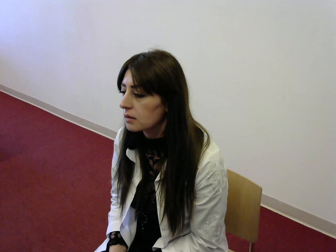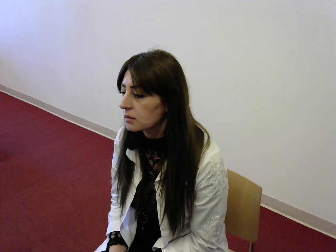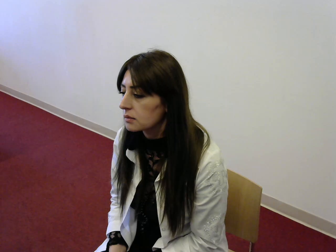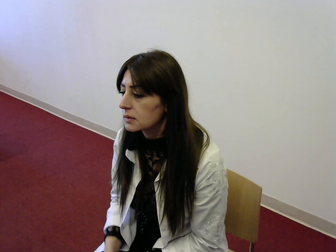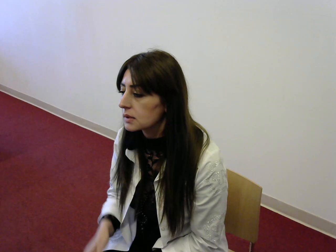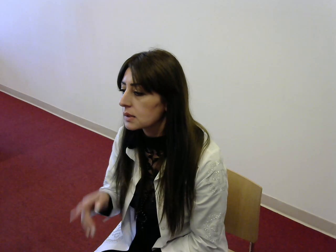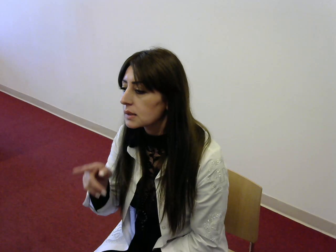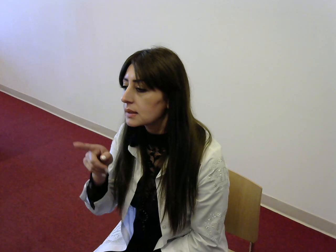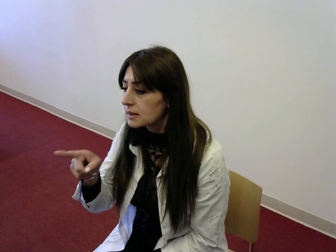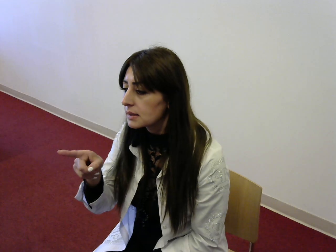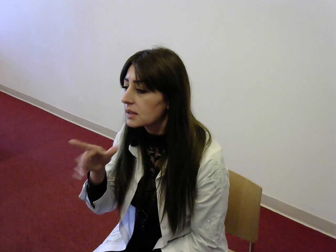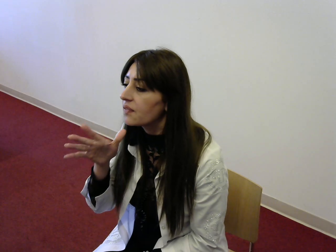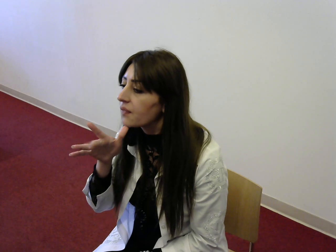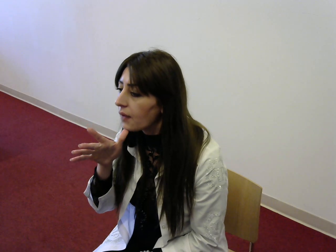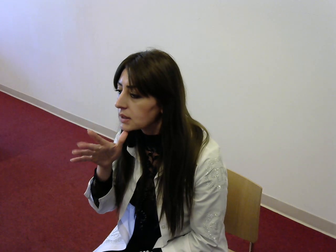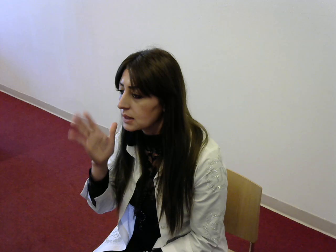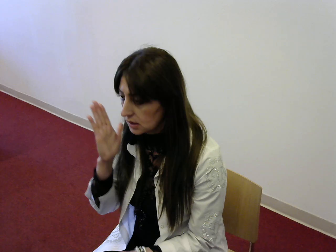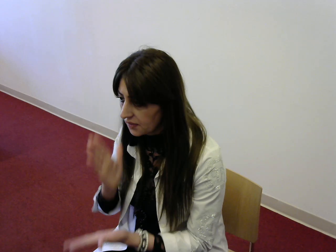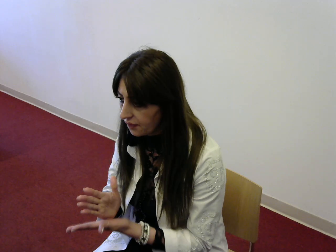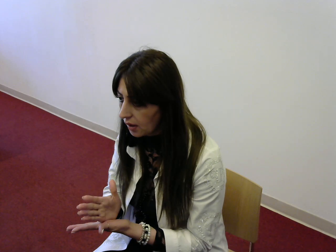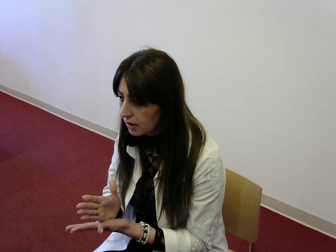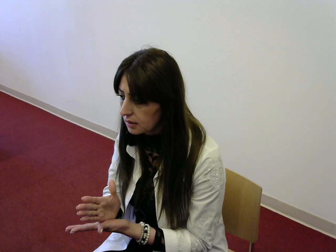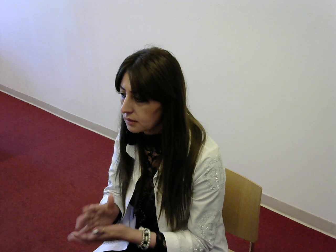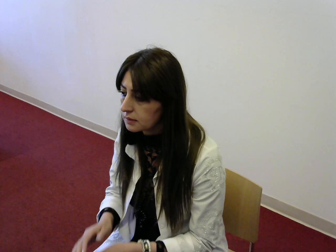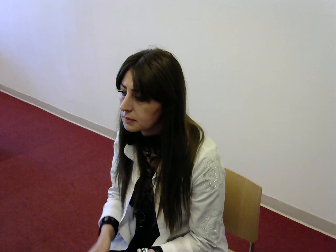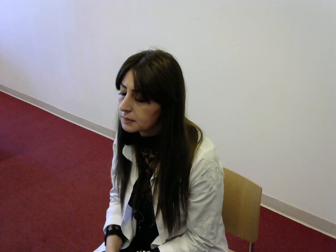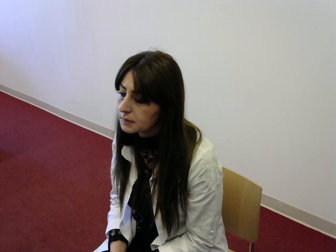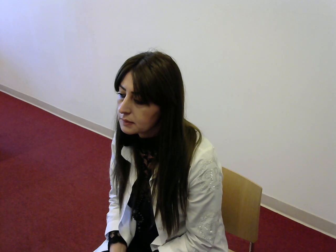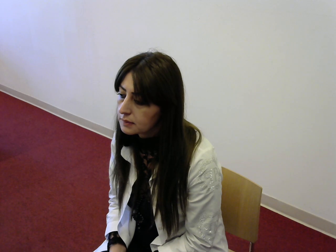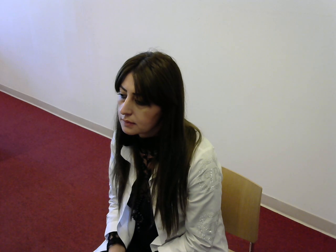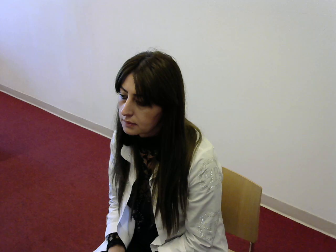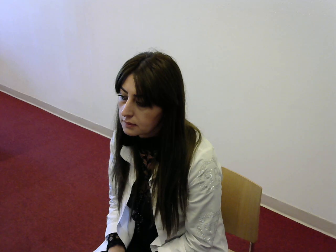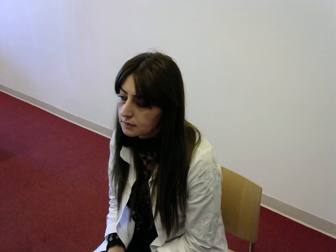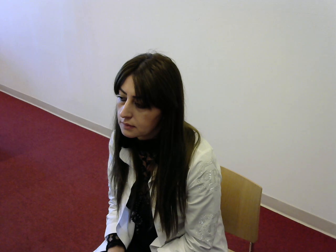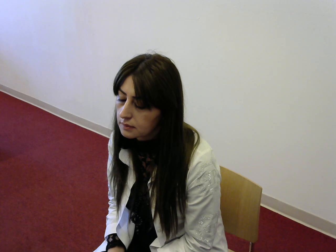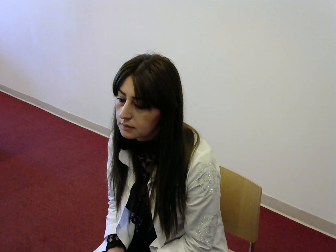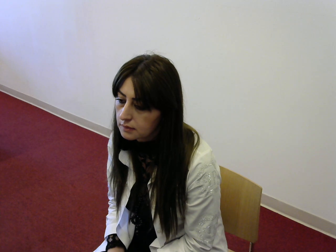Sizin vaxtınız var?